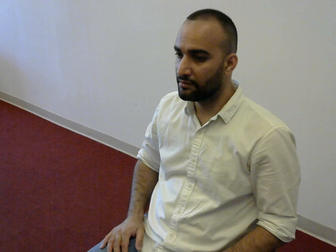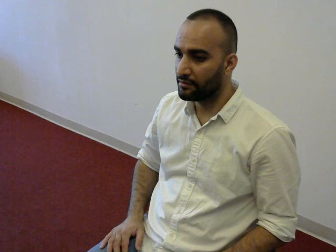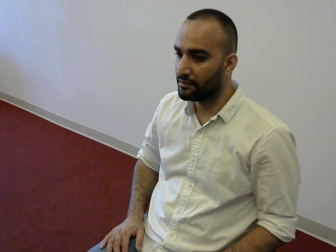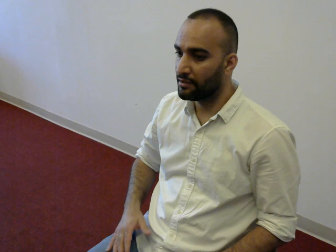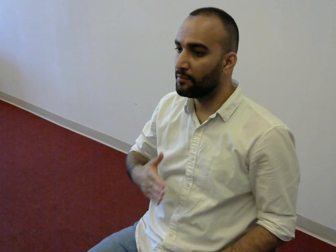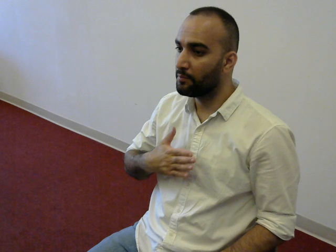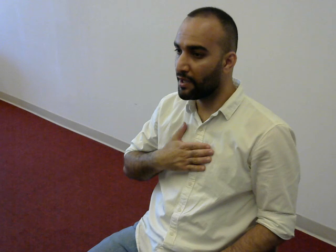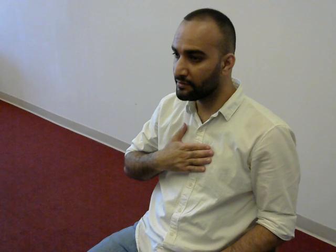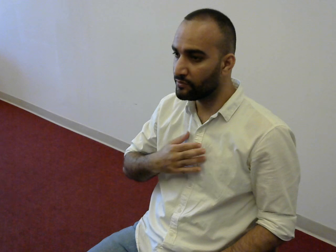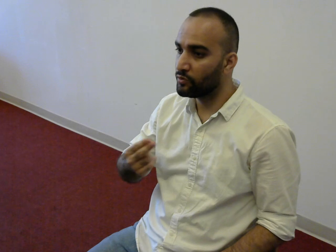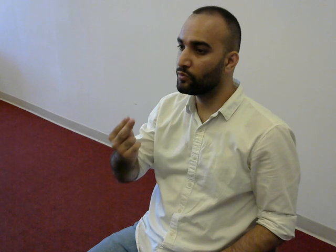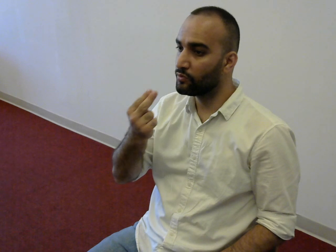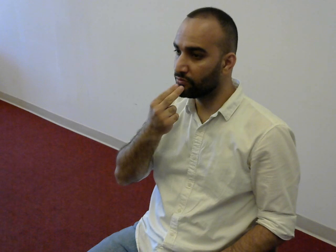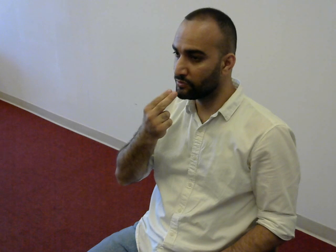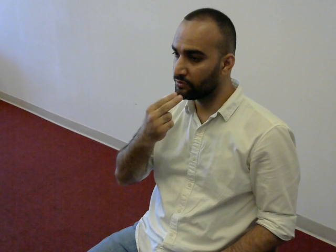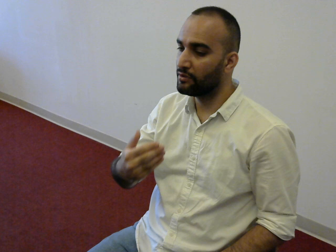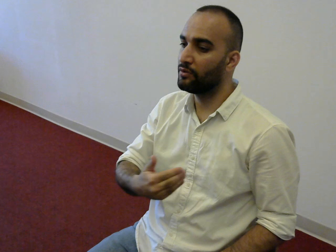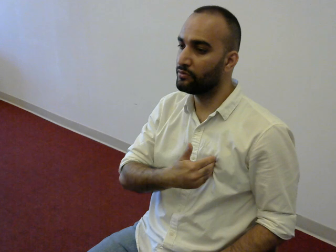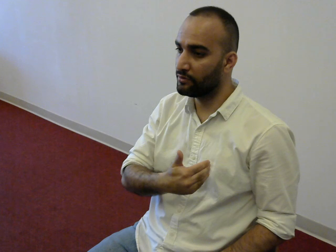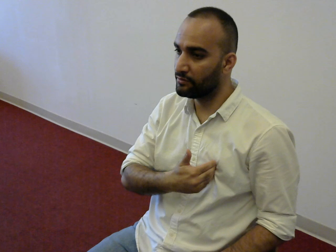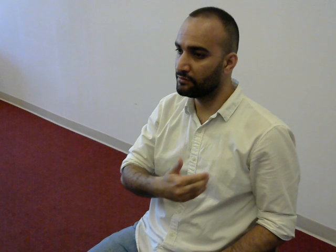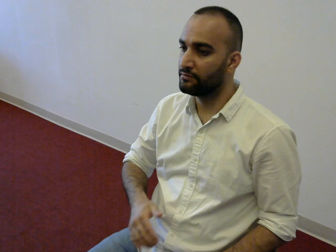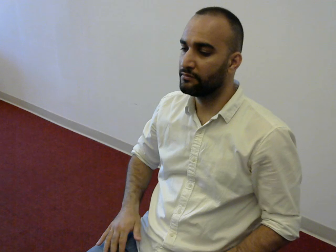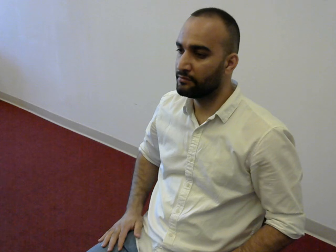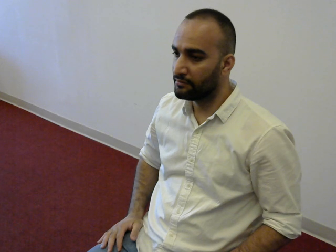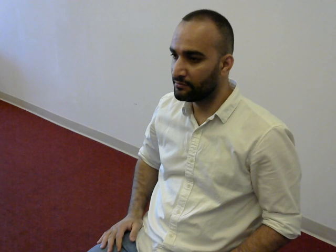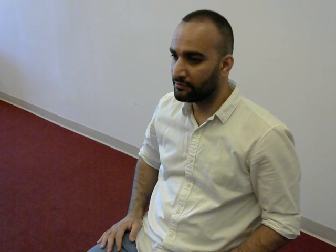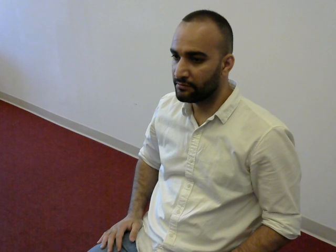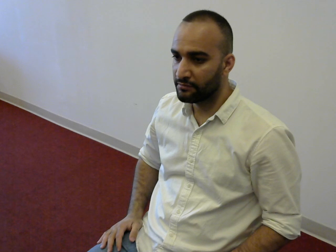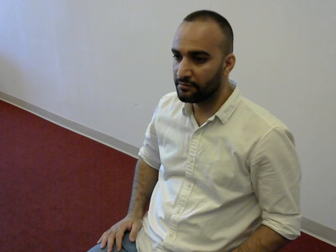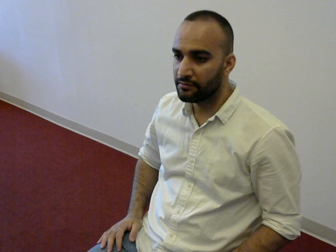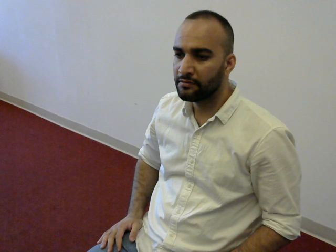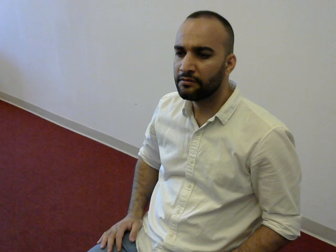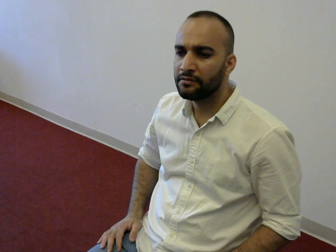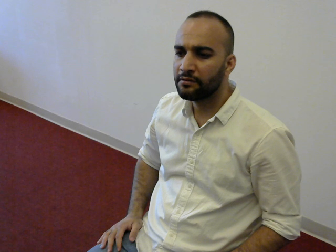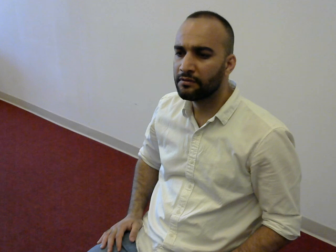Mən yemək istəyirəm